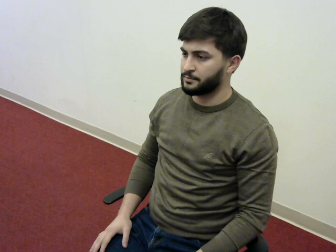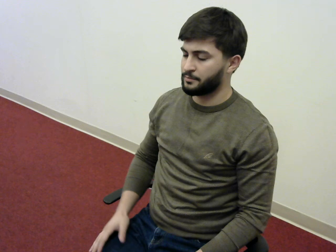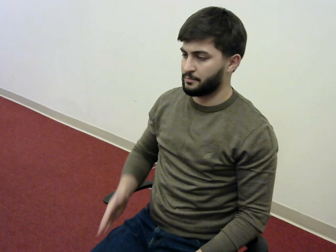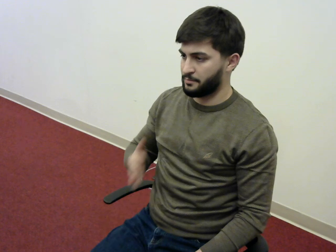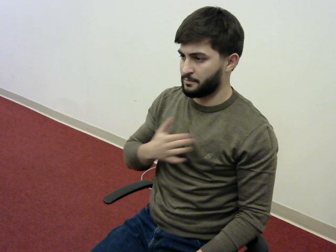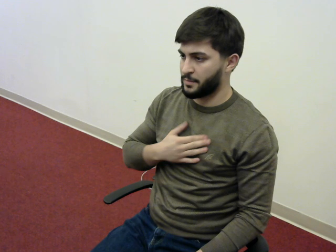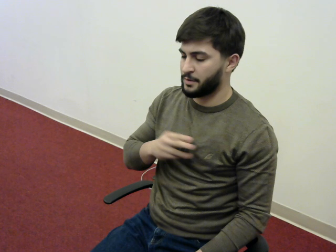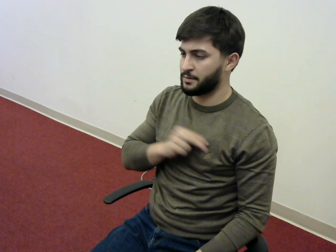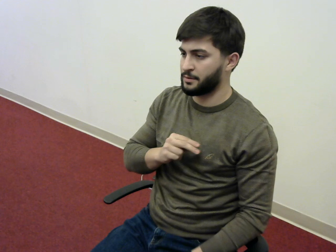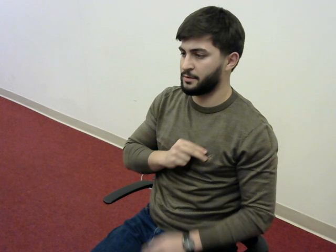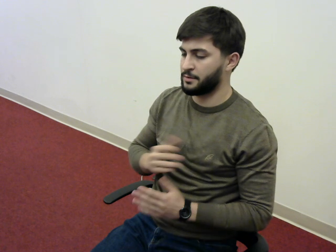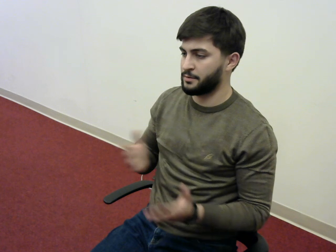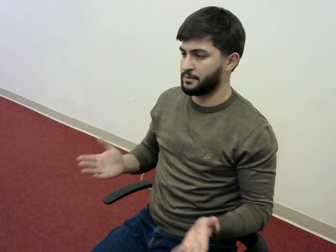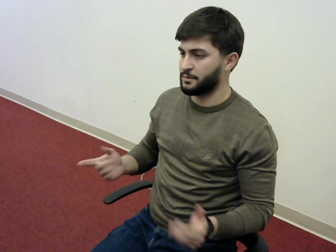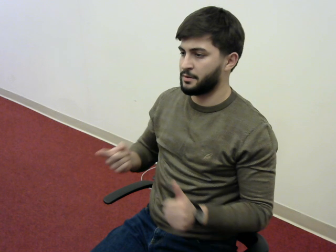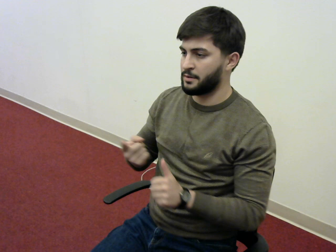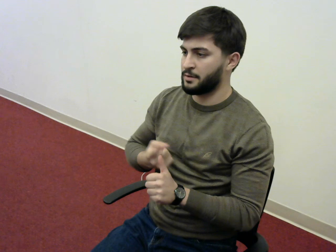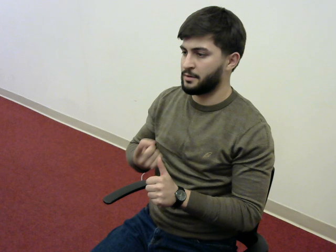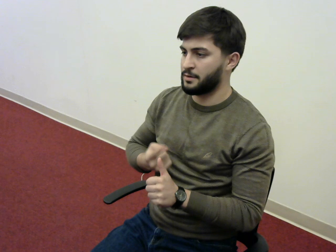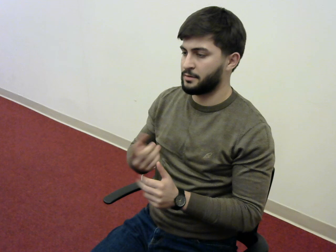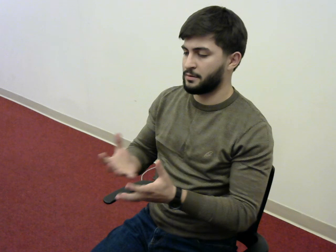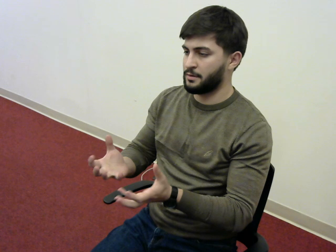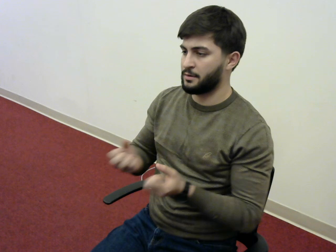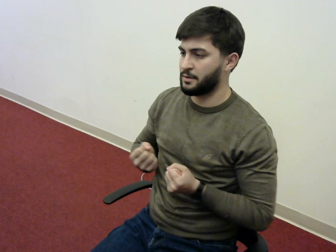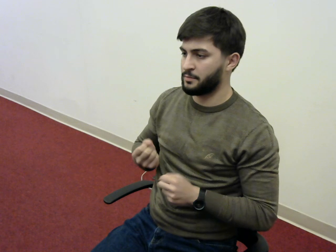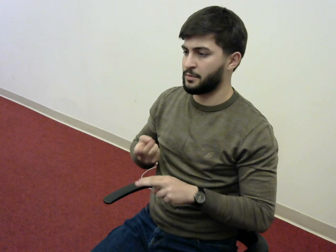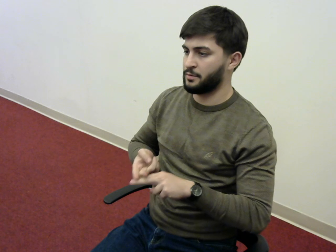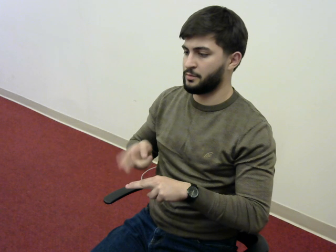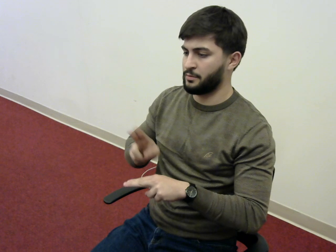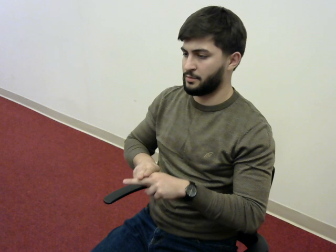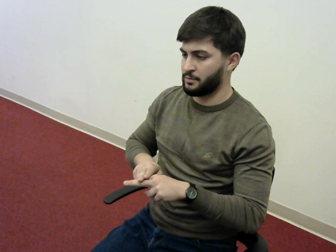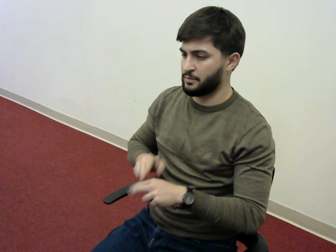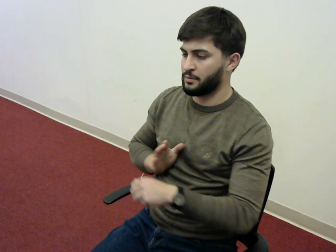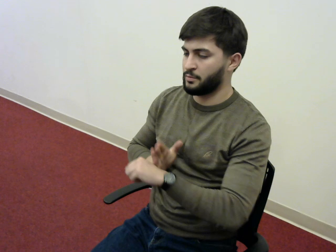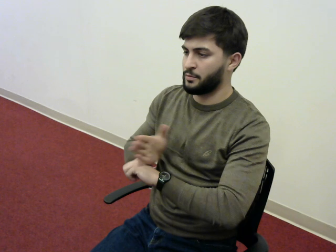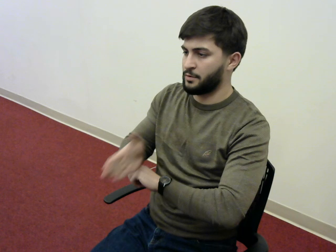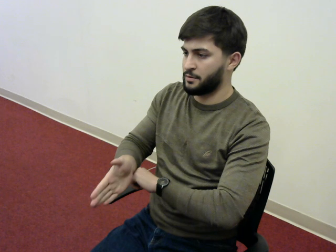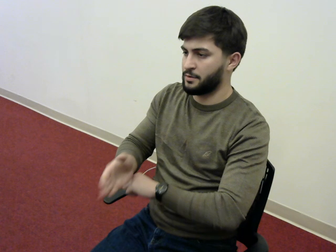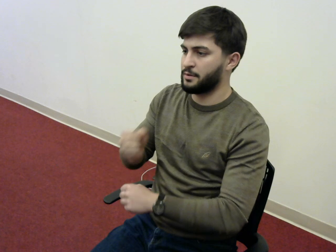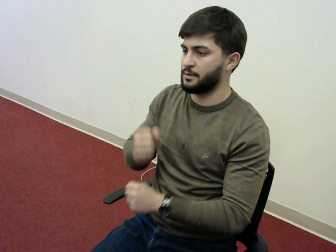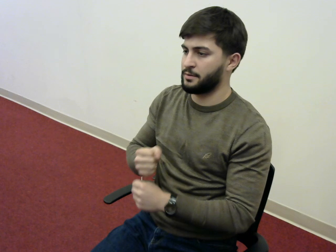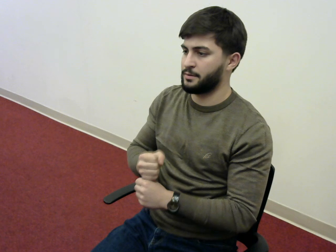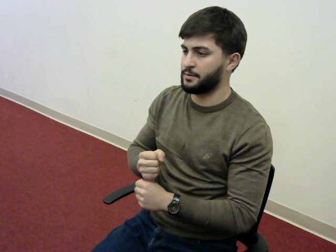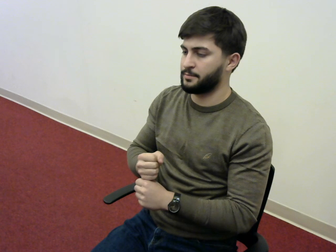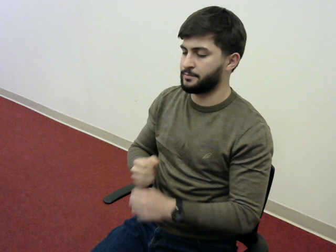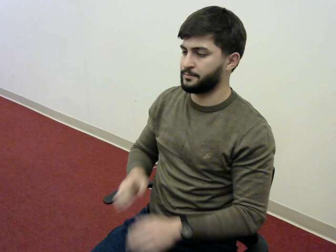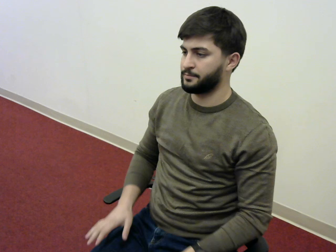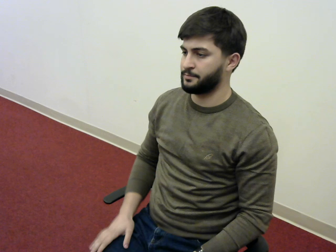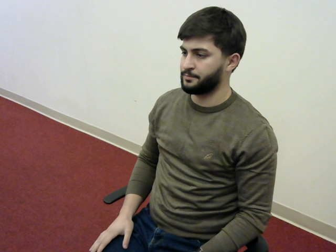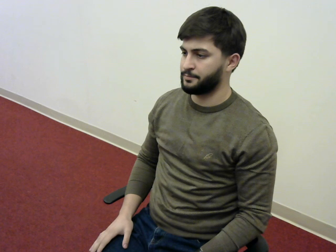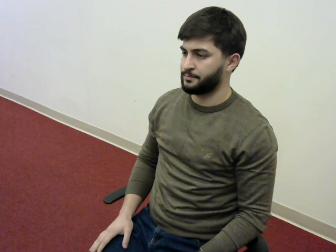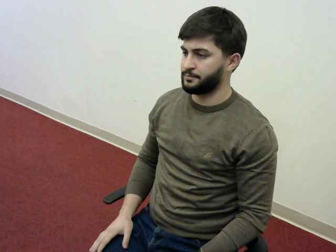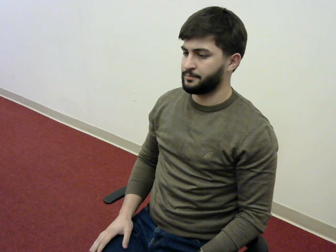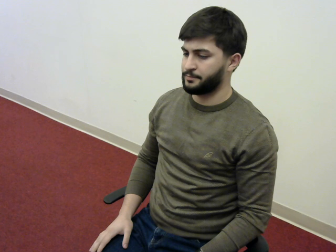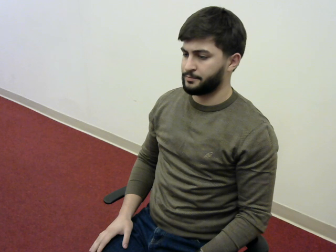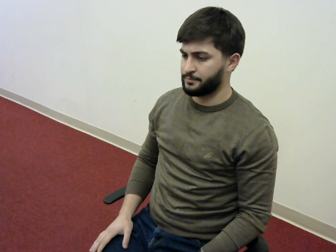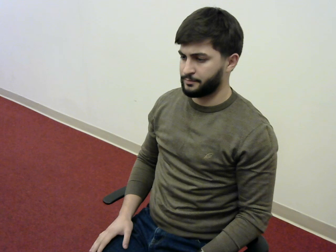Mən işsiz adı almaq üçün müraciət edirəm